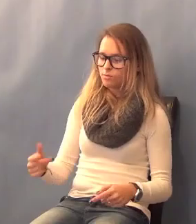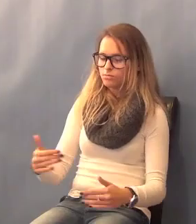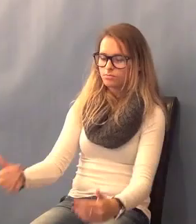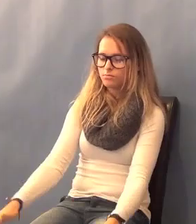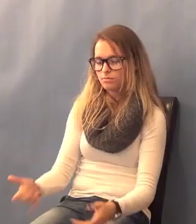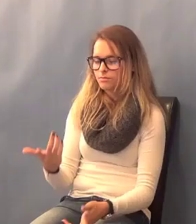Muszą być długie spodnie.